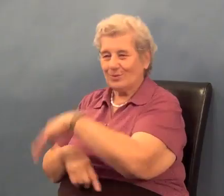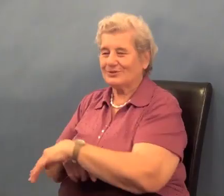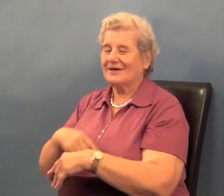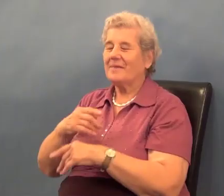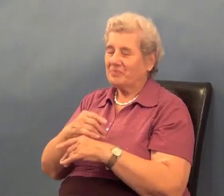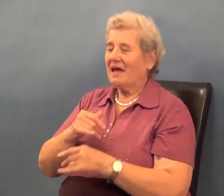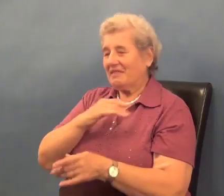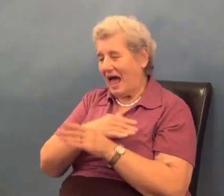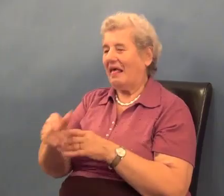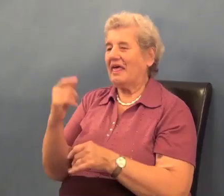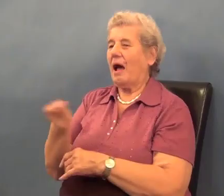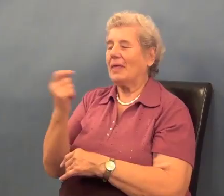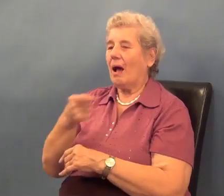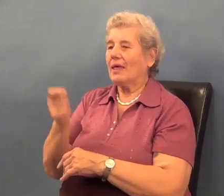Dalej jechał, jechał.